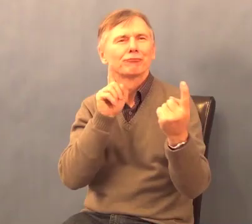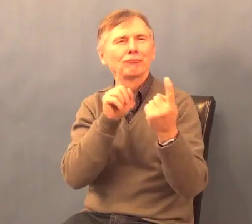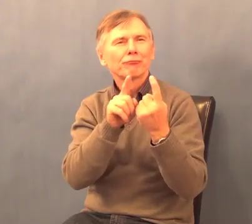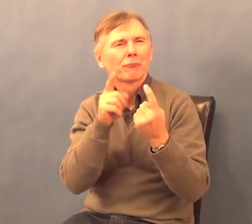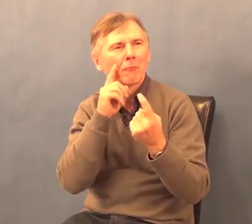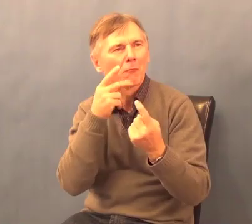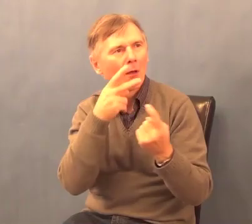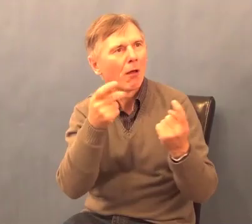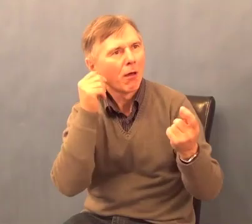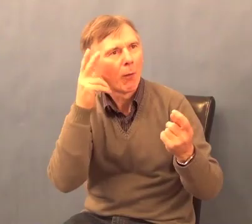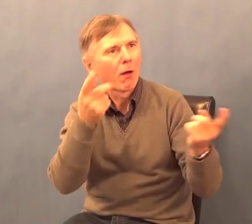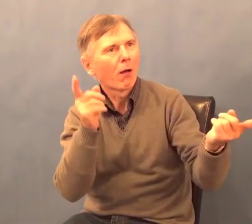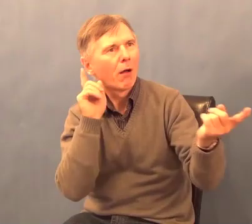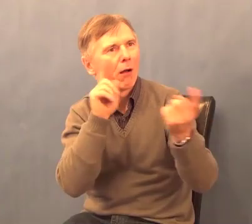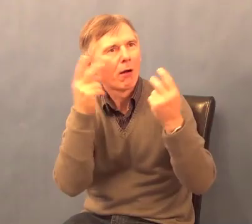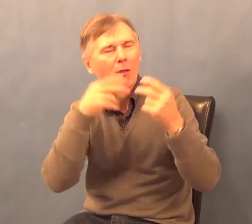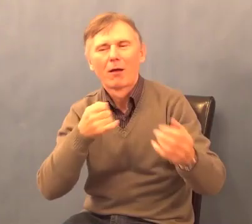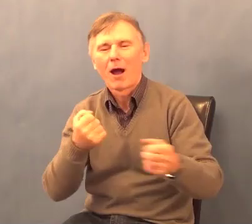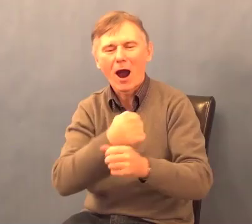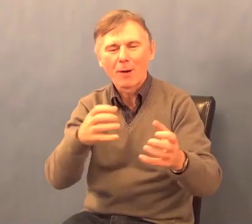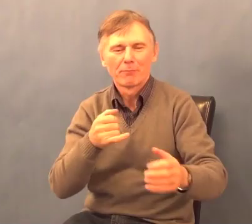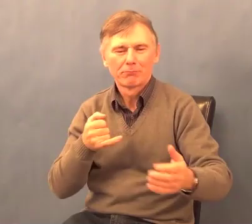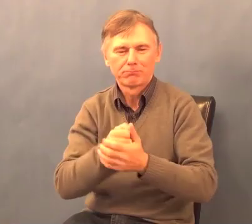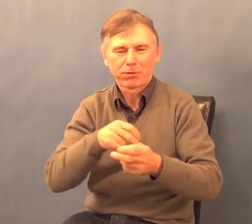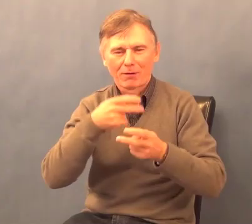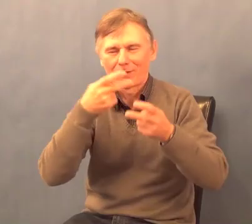Chłopak wpatrywał się w ładną dziewczynę na przeciwko, na ziemi leżał wielki kamień, potknął się o niego i upadł.